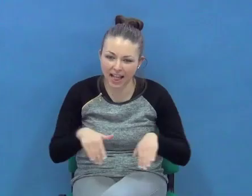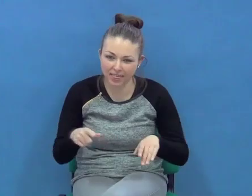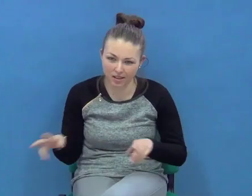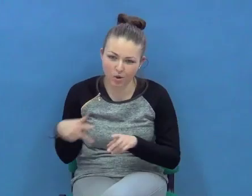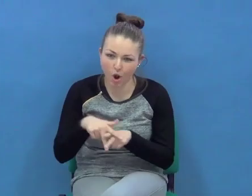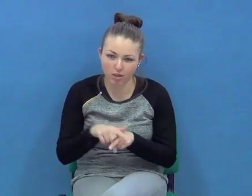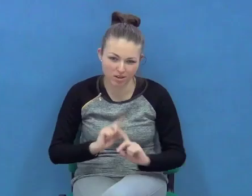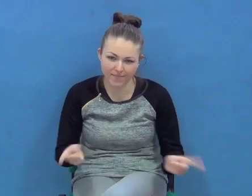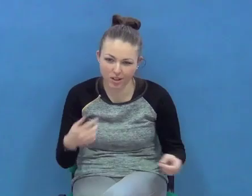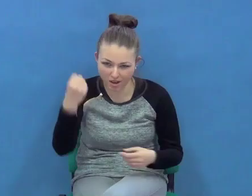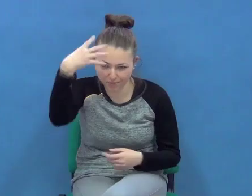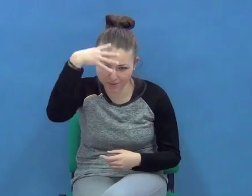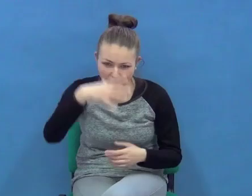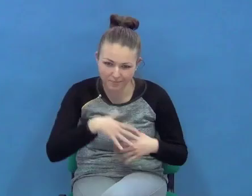Tam nie wolno kąpać koni.